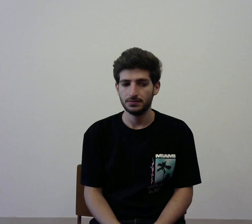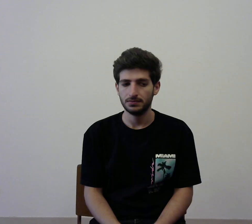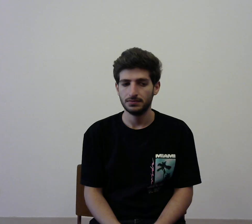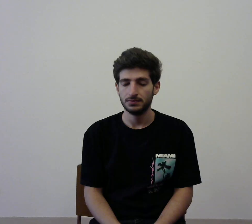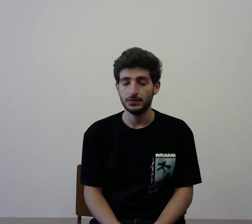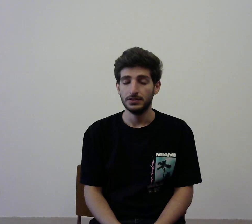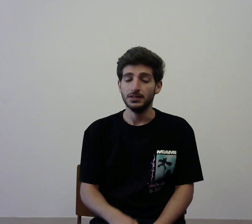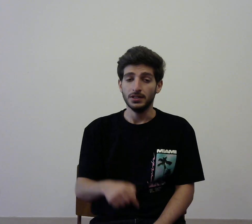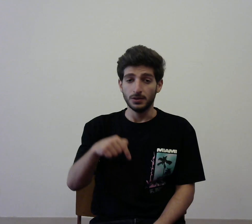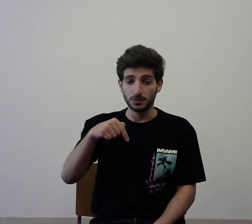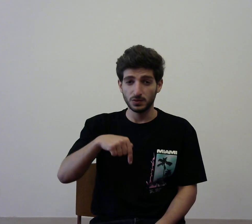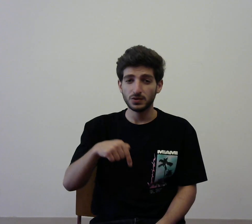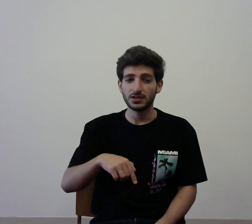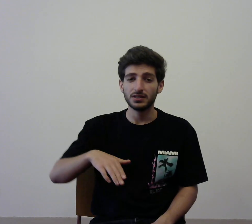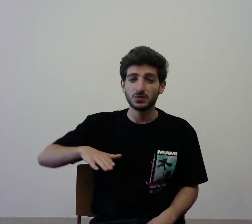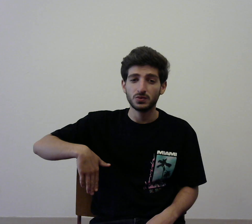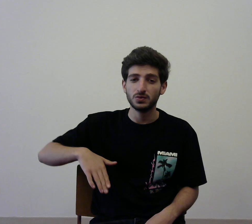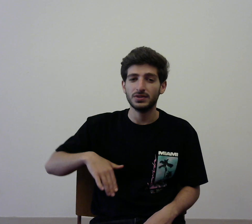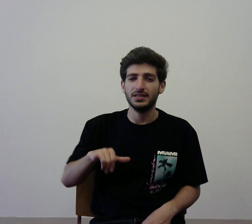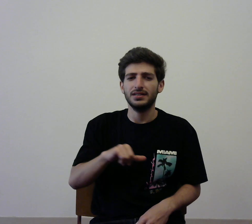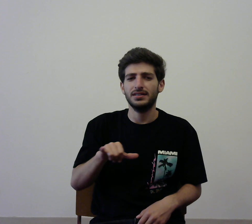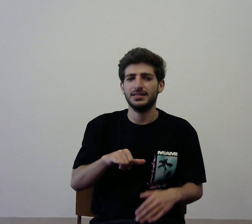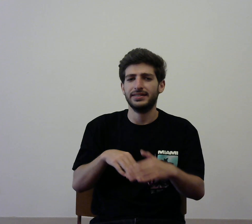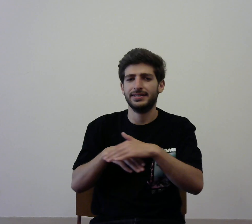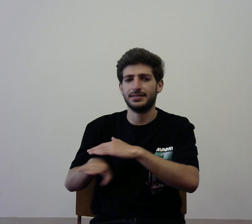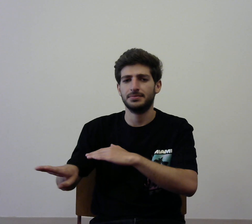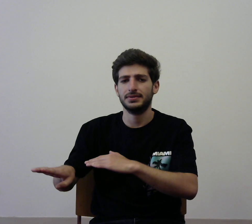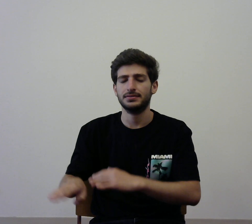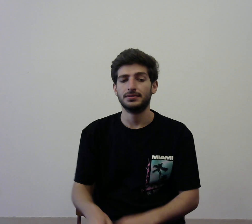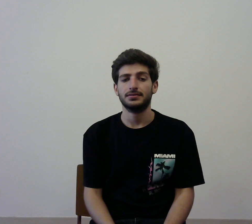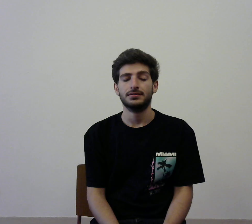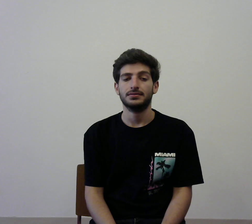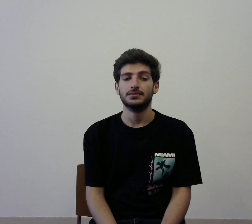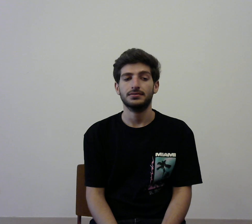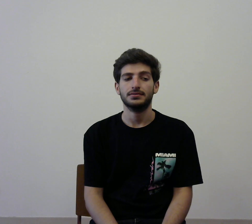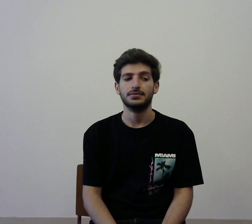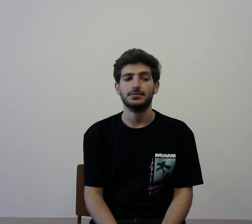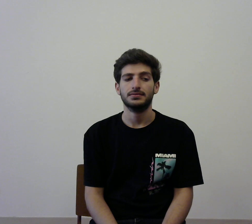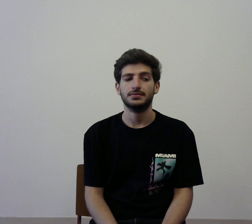Burdan sonra hara getməliyəm?